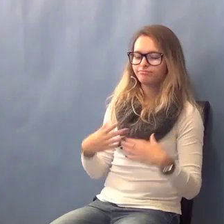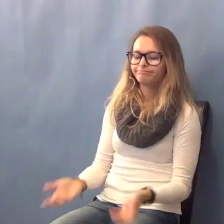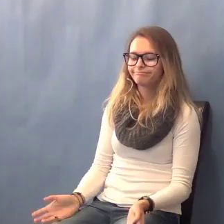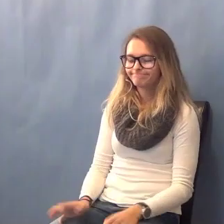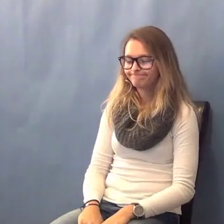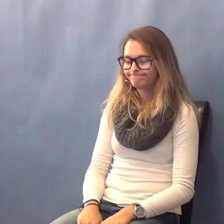Szkoda.